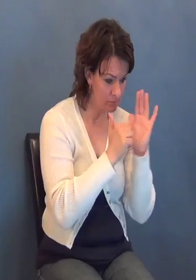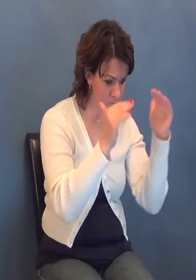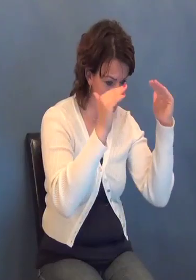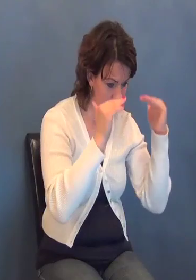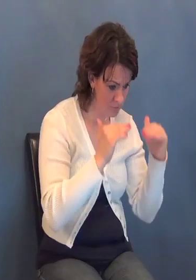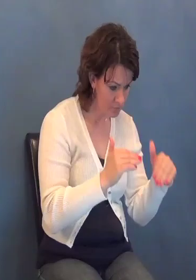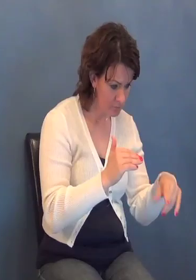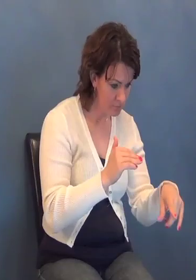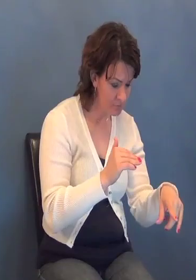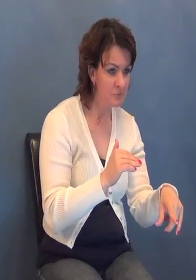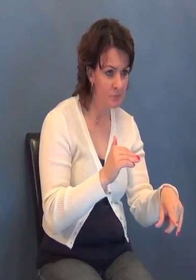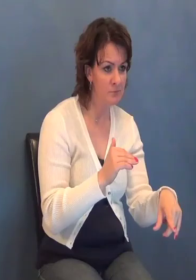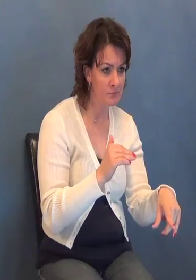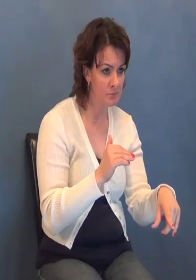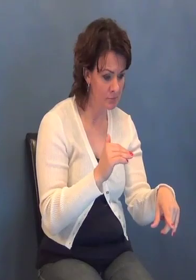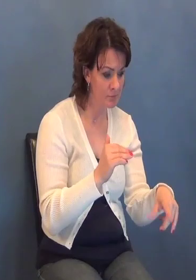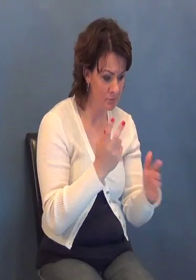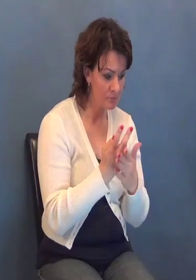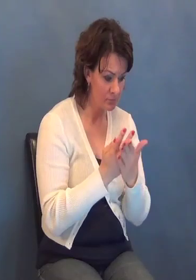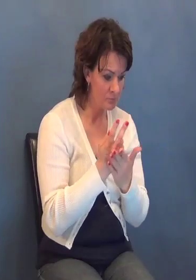Szesnastego?